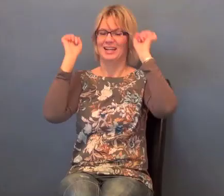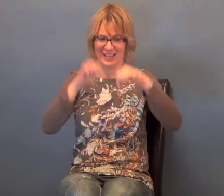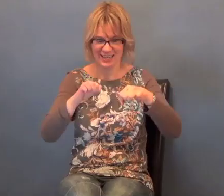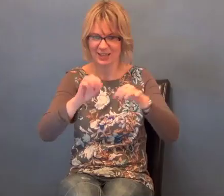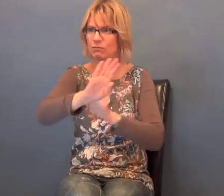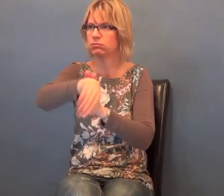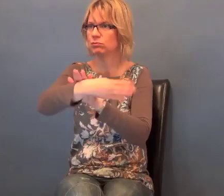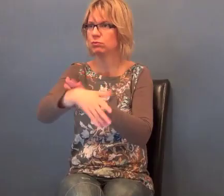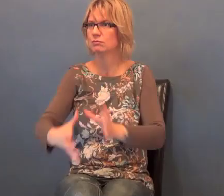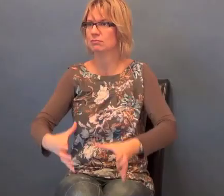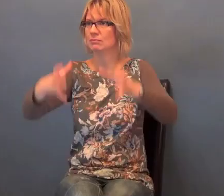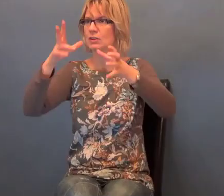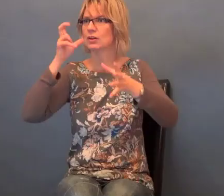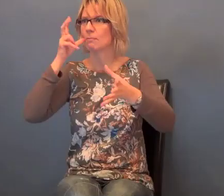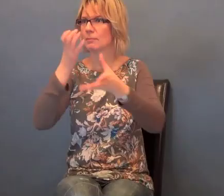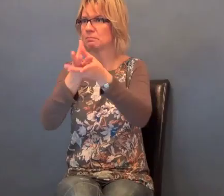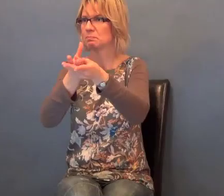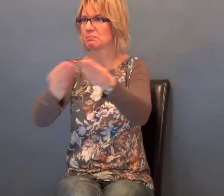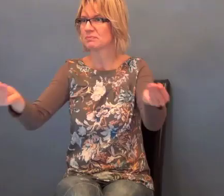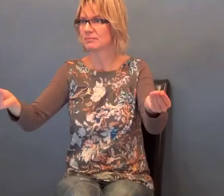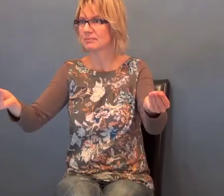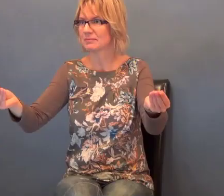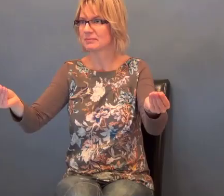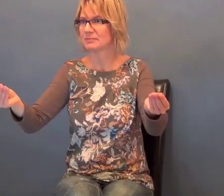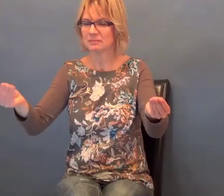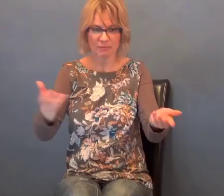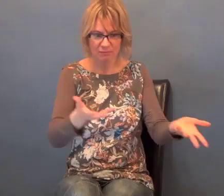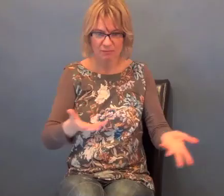Ze zdumieniem patrzą na pusty słoik, żabka zniknęła.